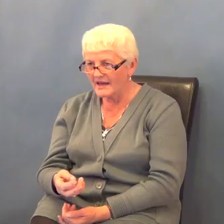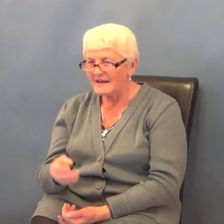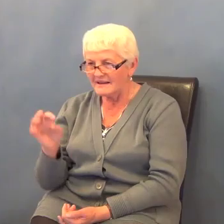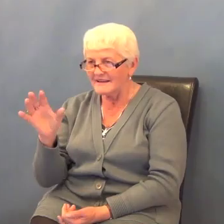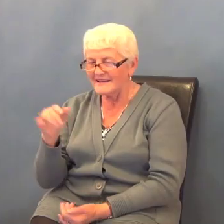Tak.